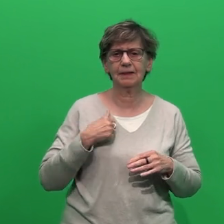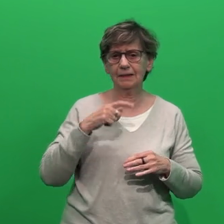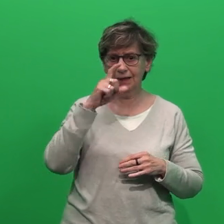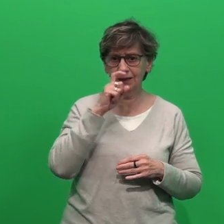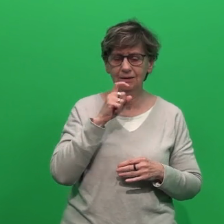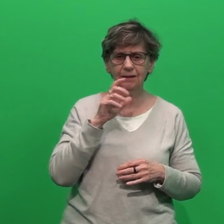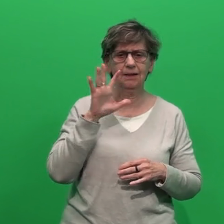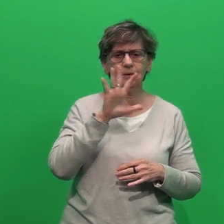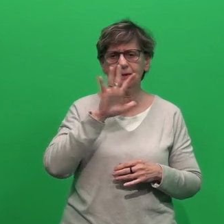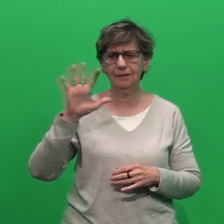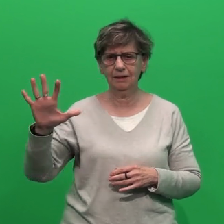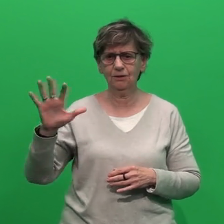Tinc cinquanta-cinc anys.